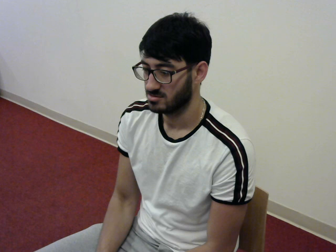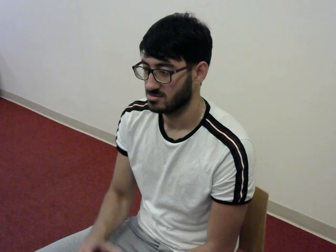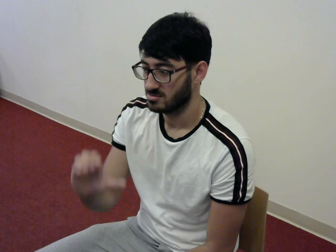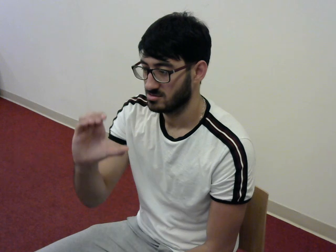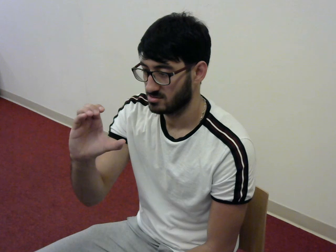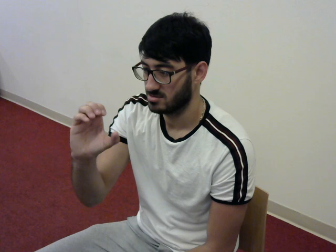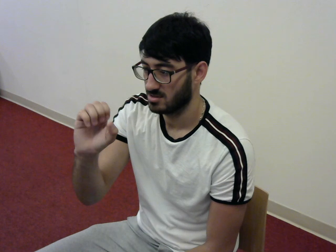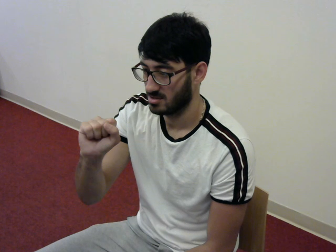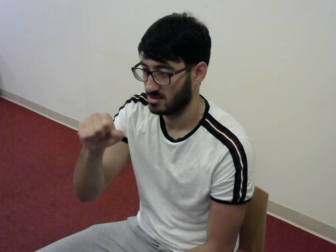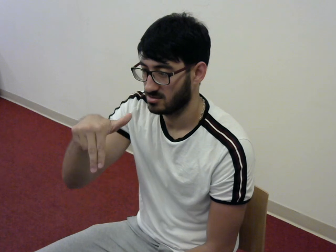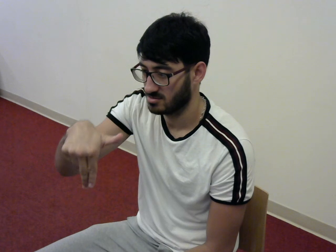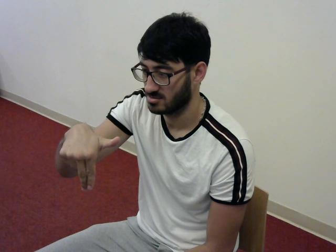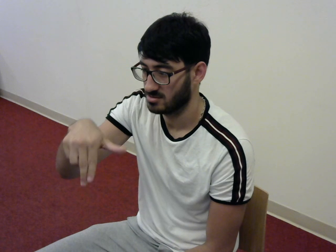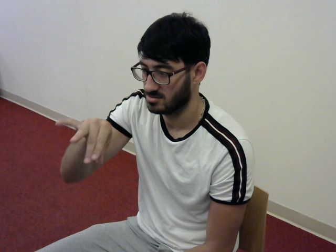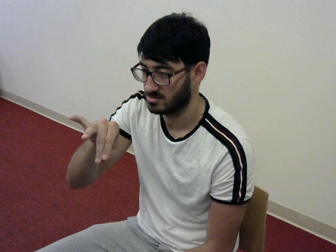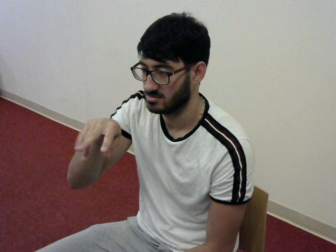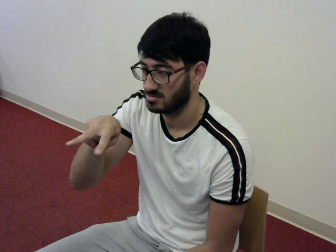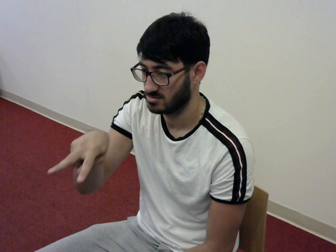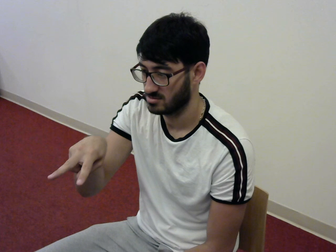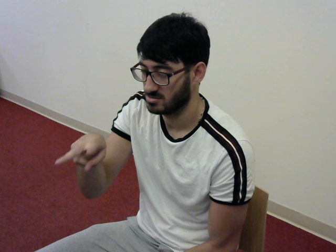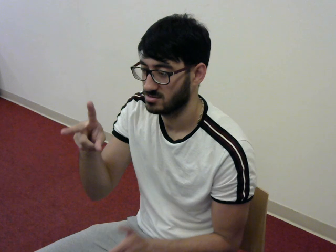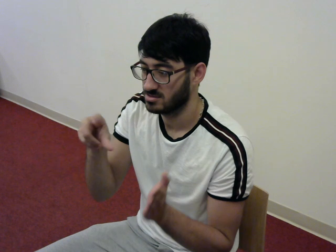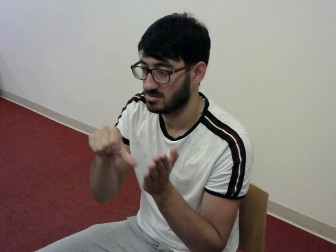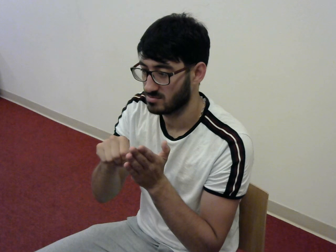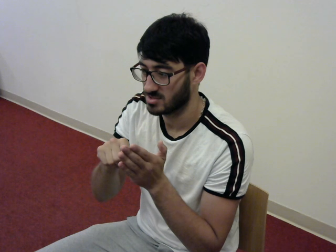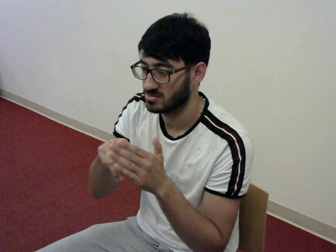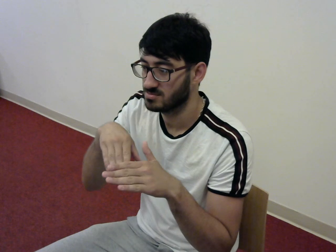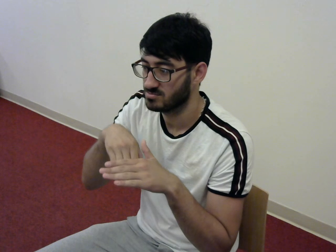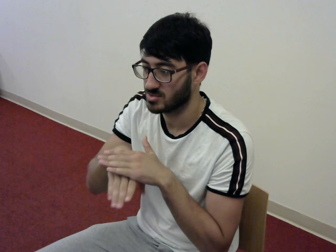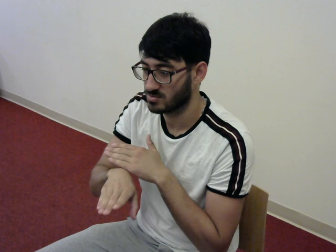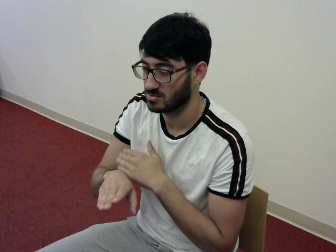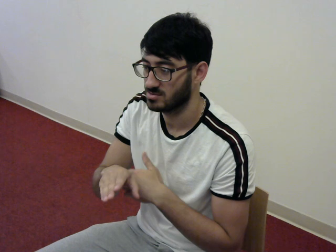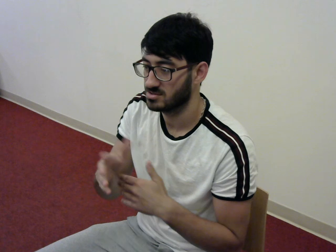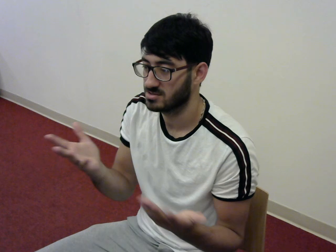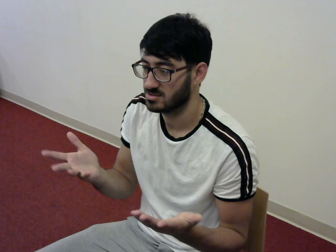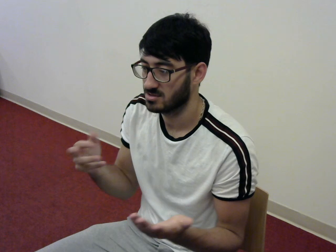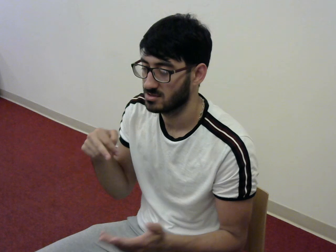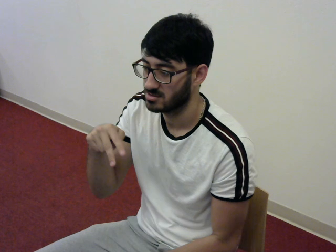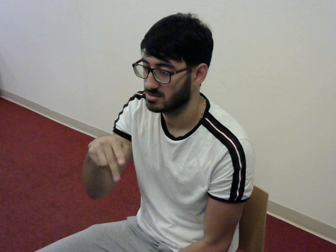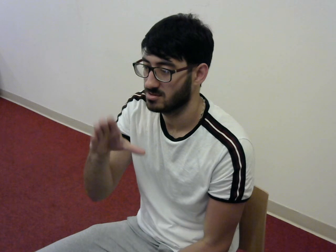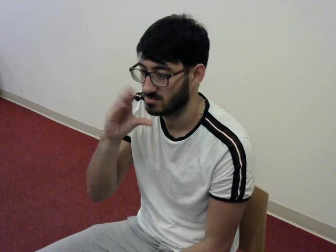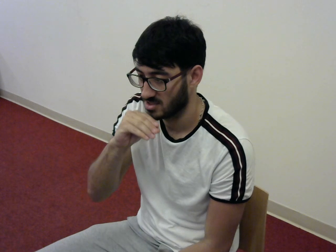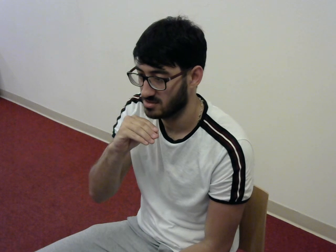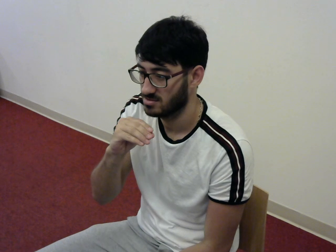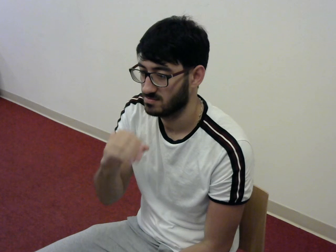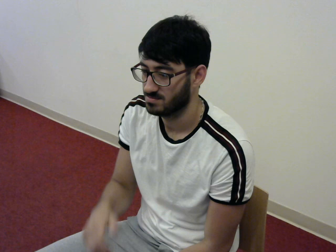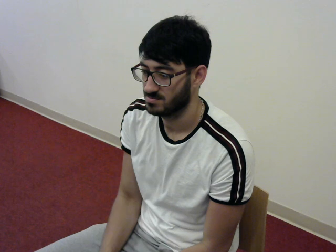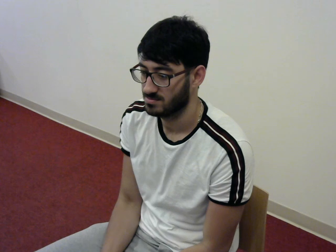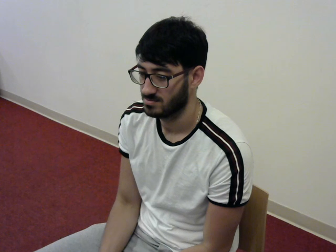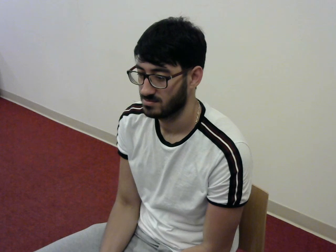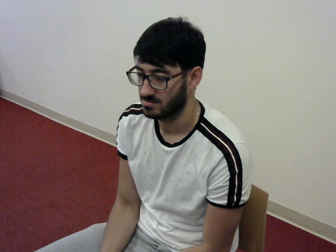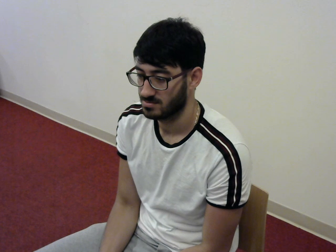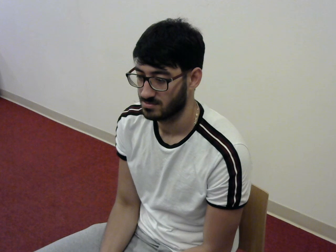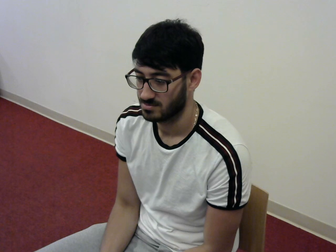Sahil metrosuna necə gedə bilərəm?